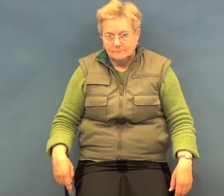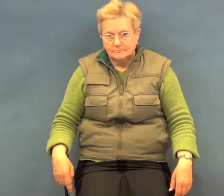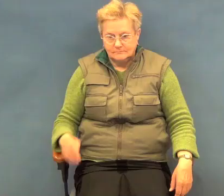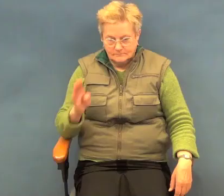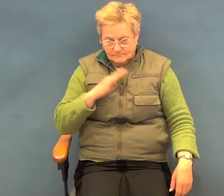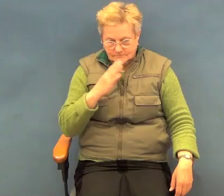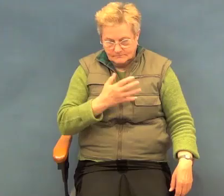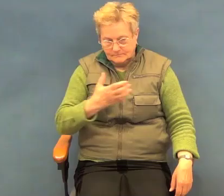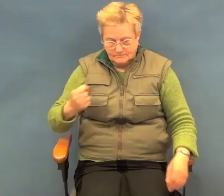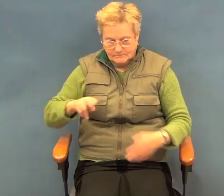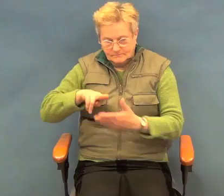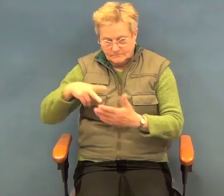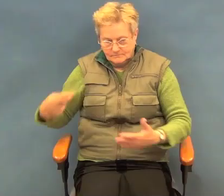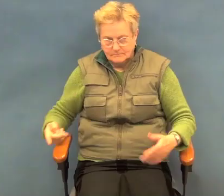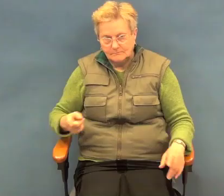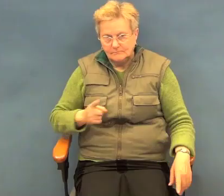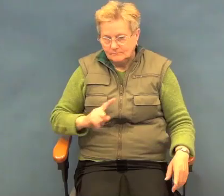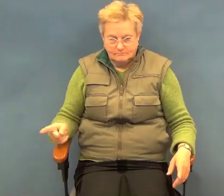Zabrania się skakania na powietrzu.